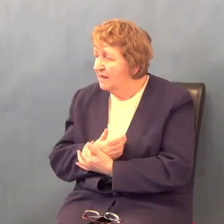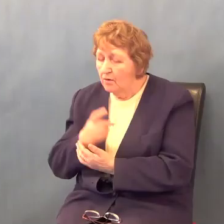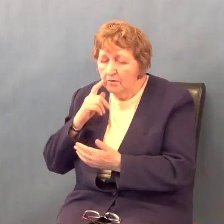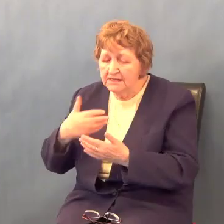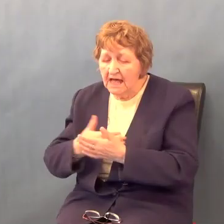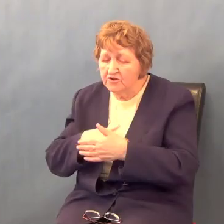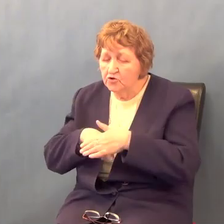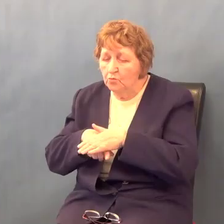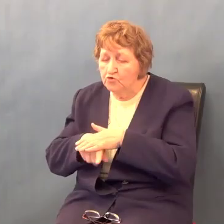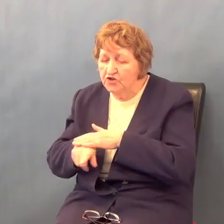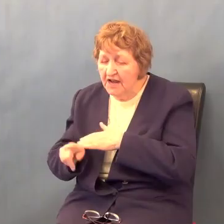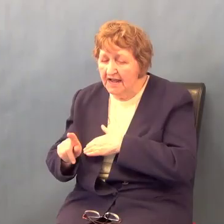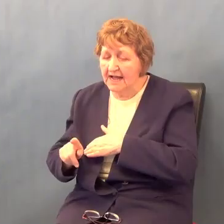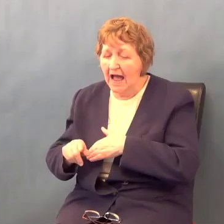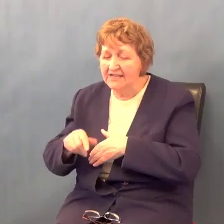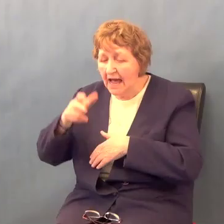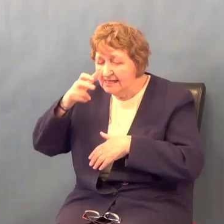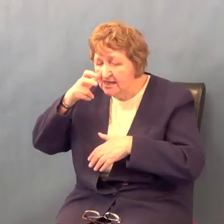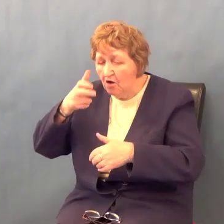Chłopak zaczął uciekać przed sową.